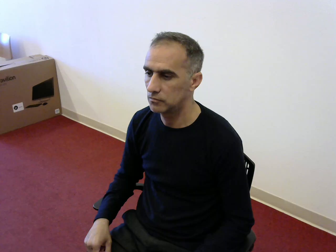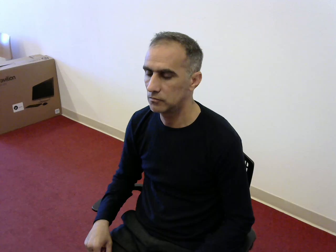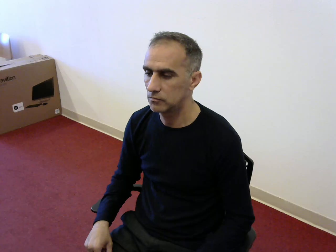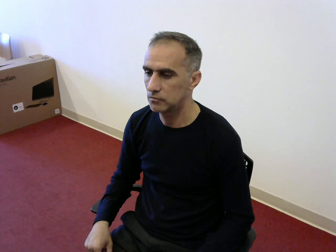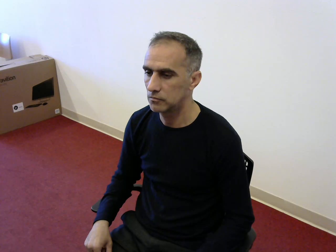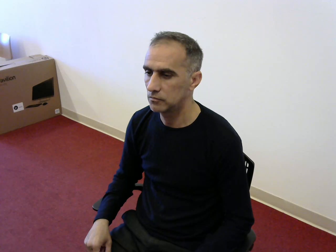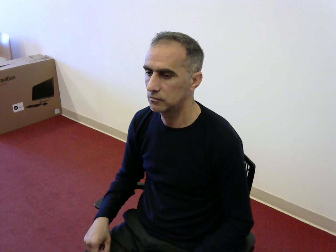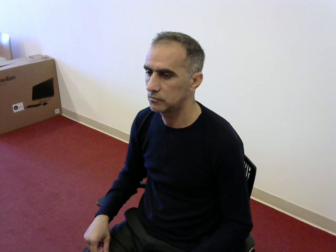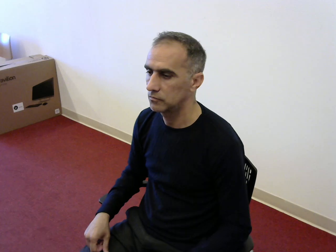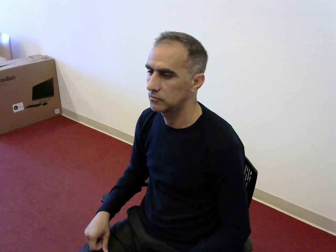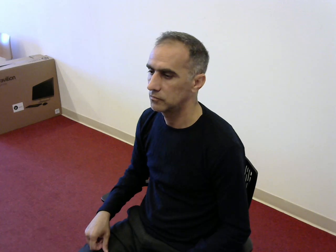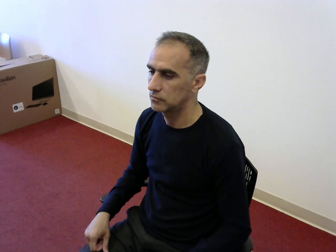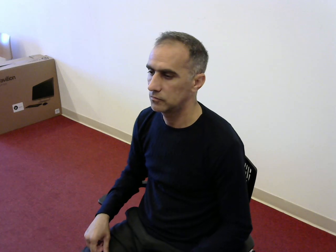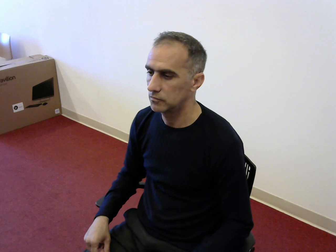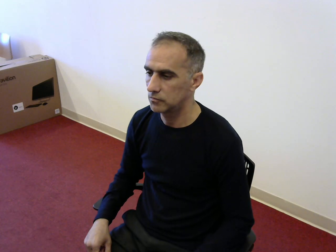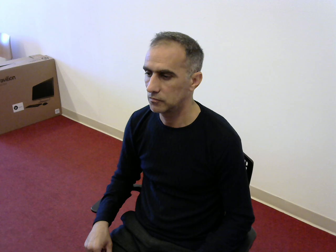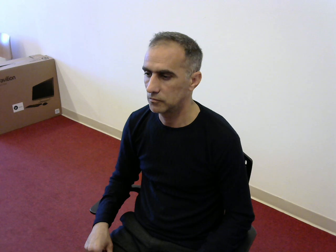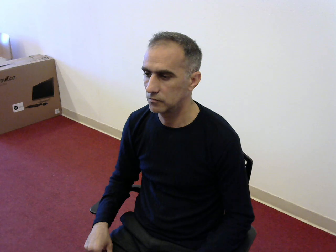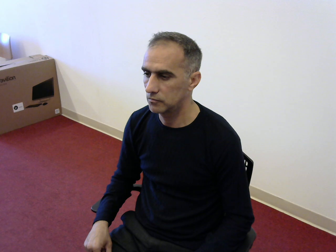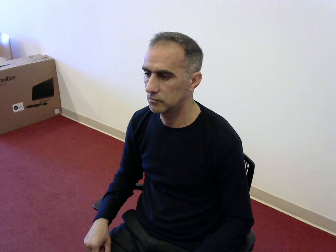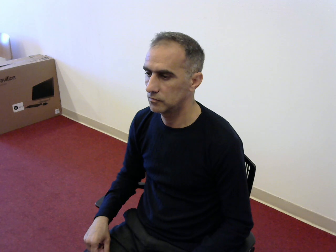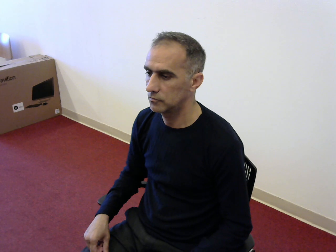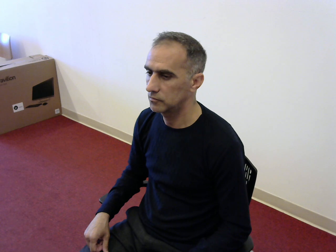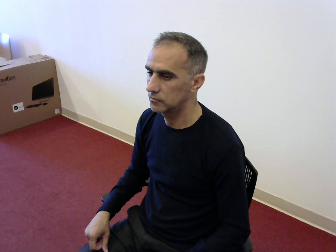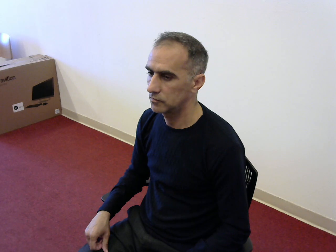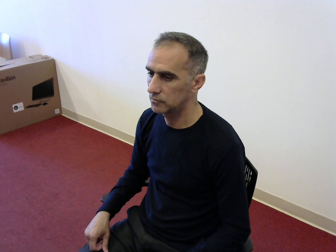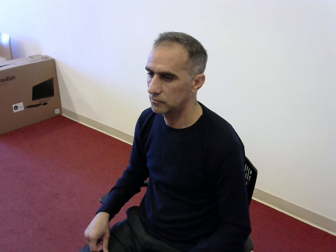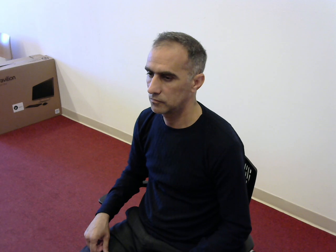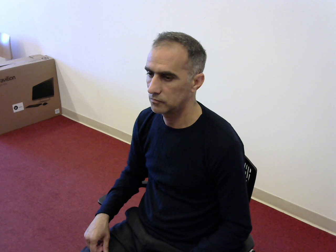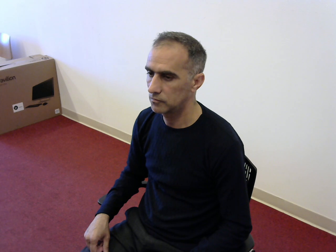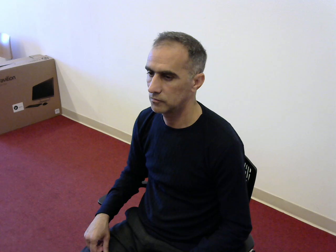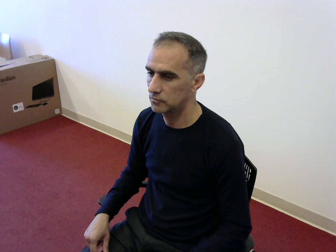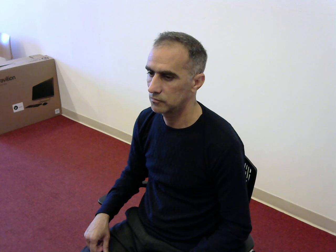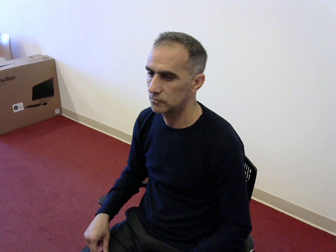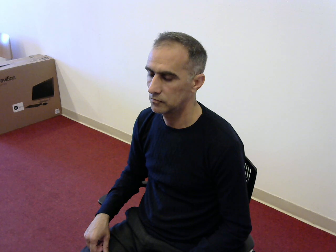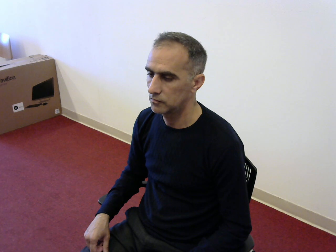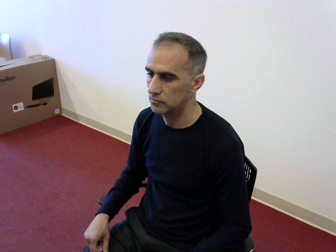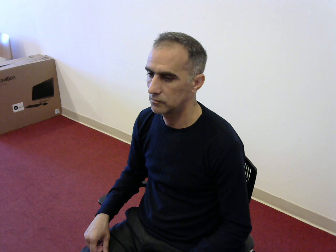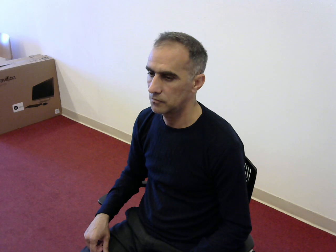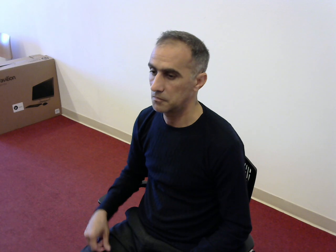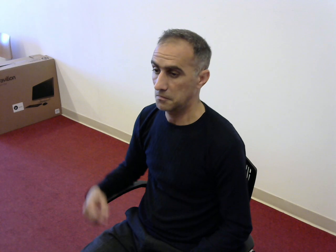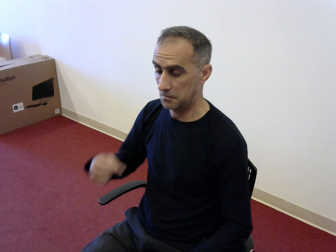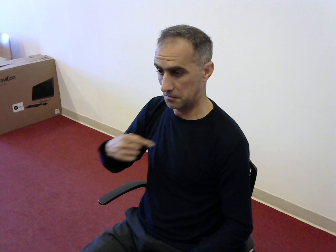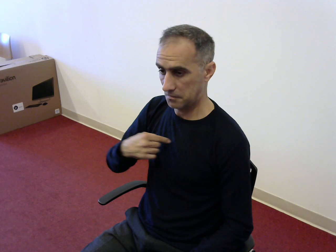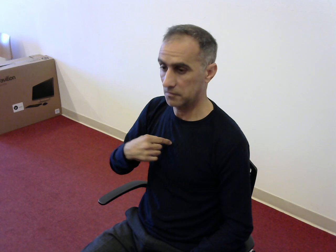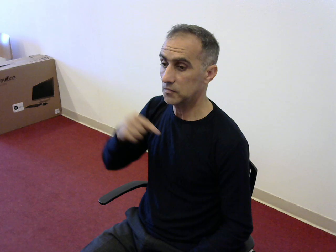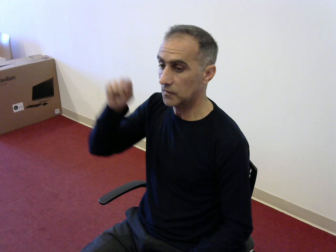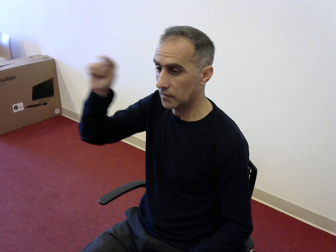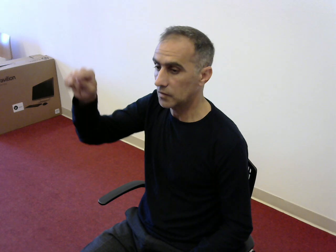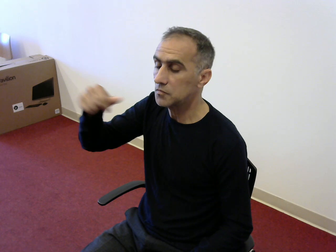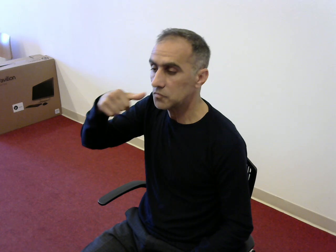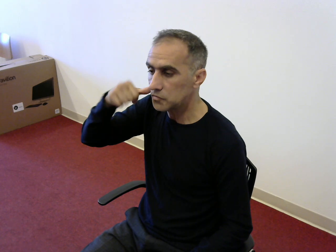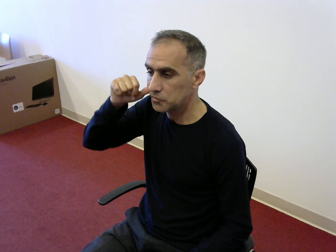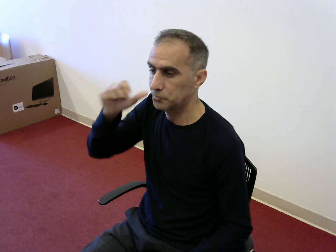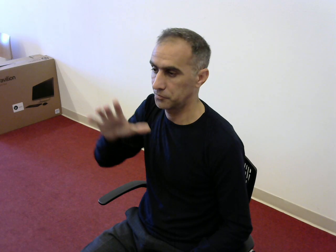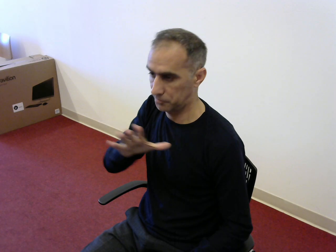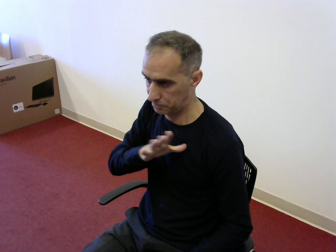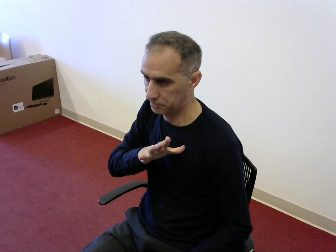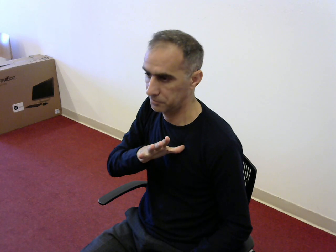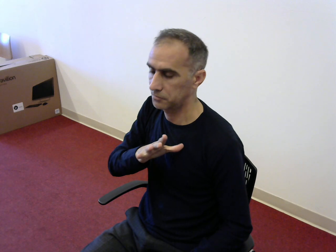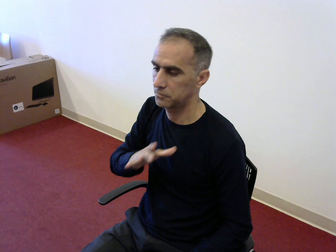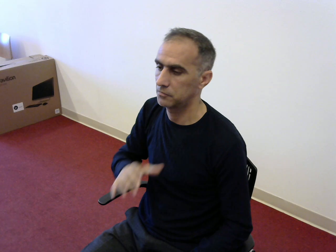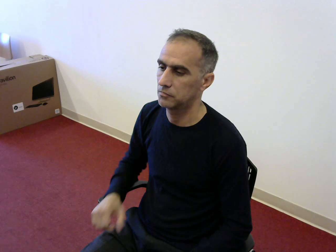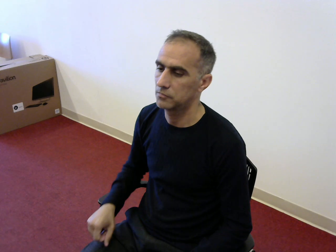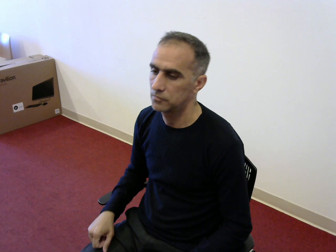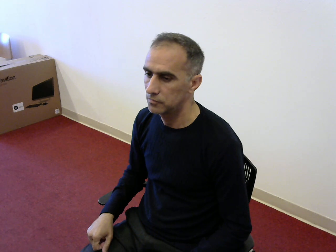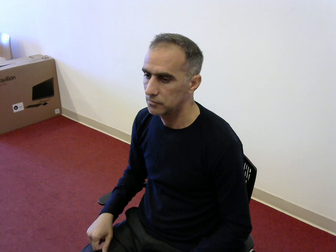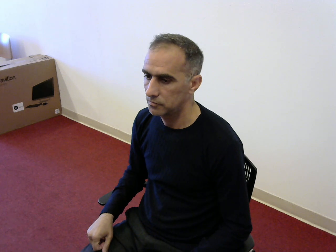Mən orda dünən olmuşam